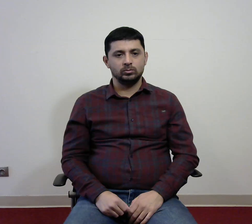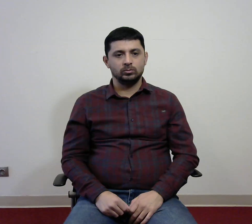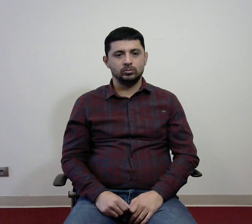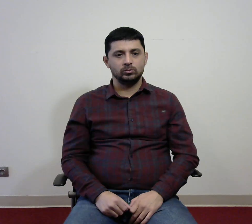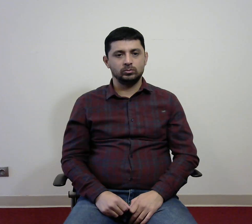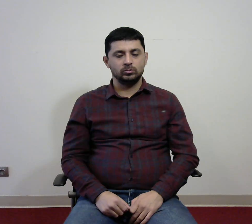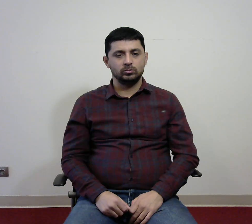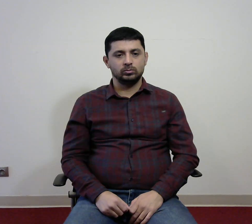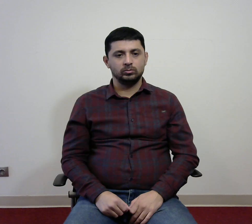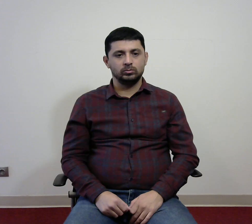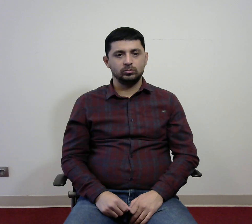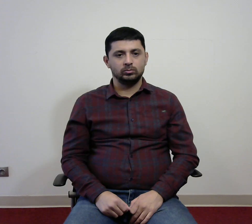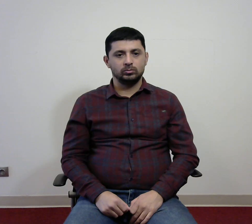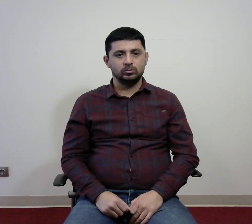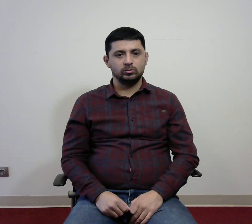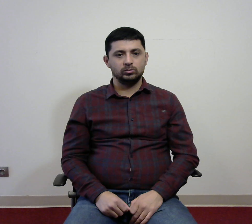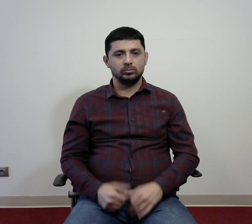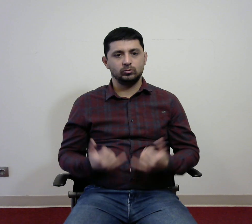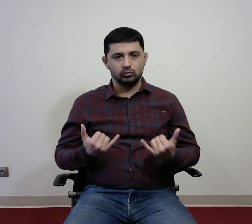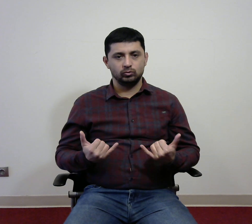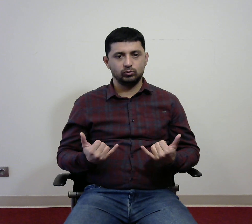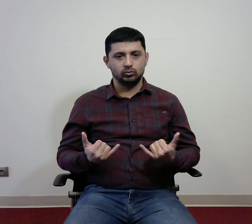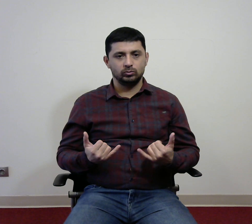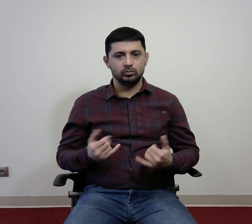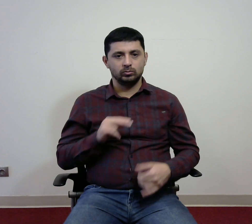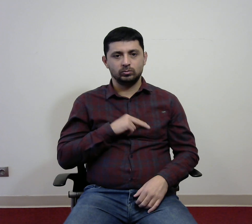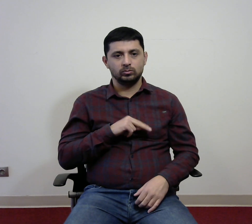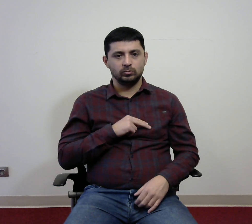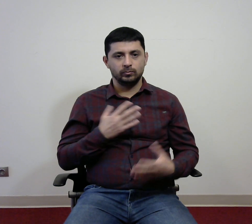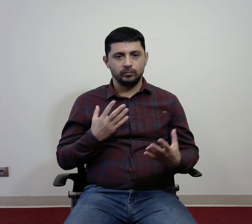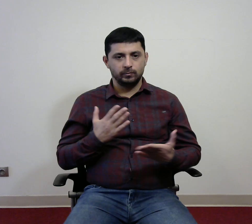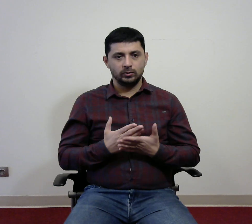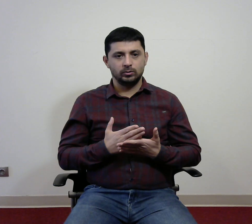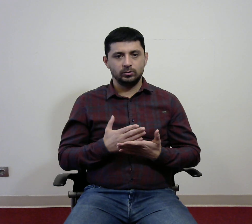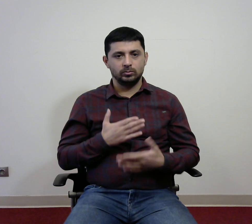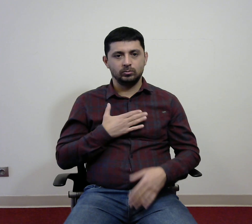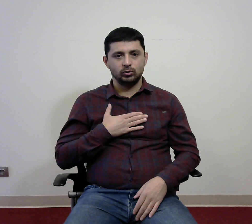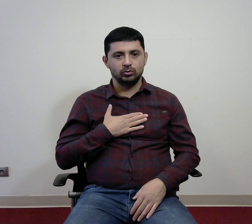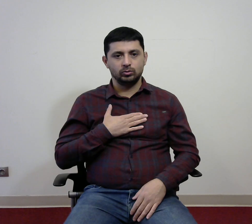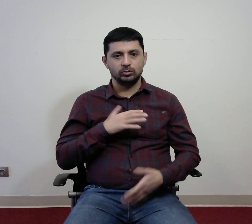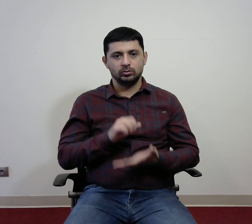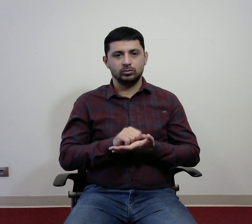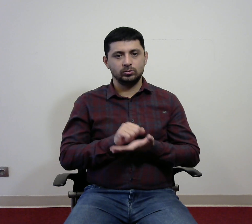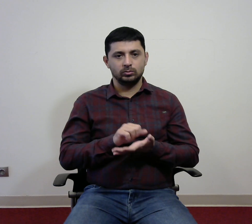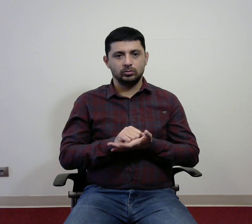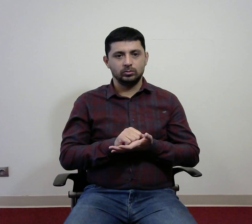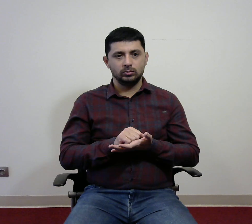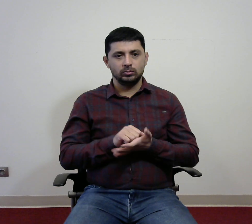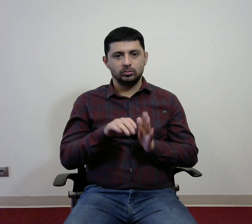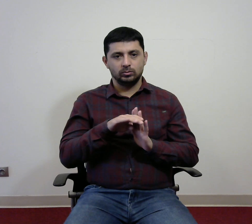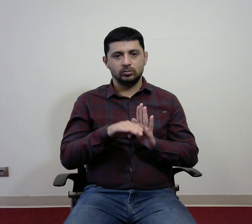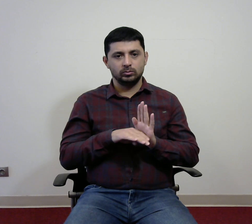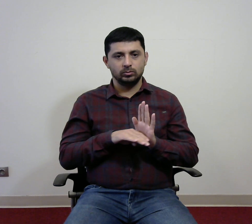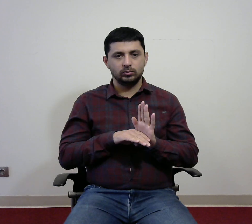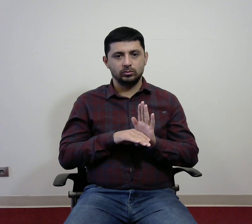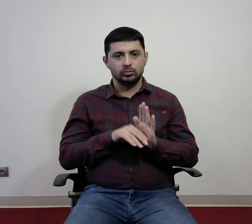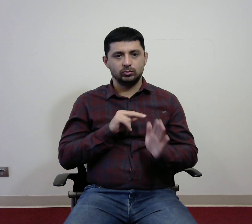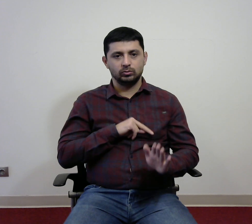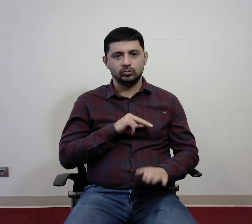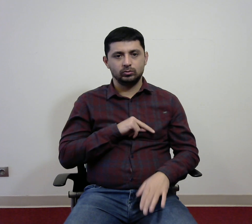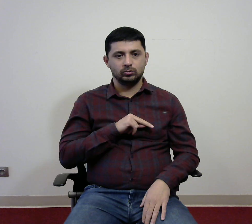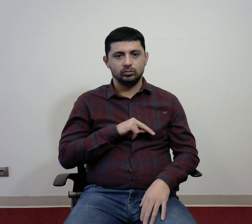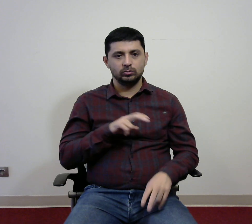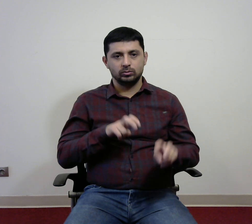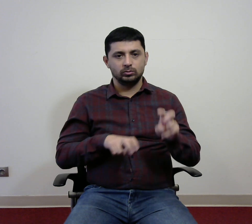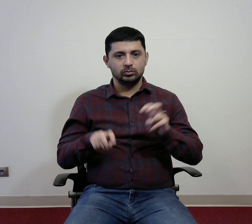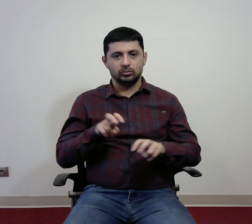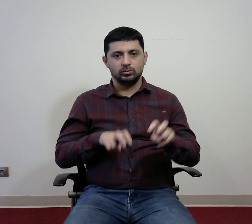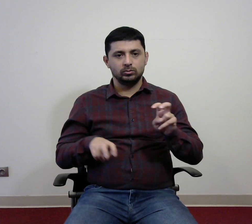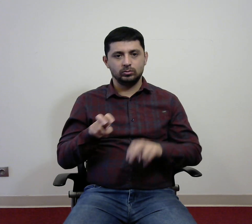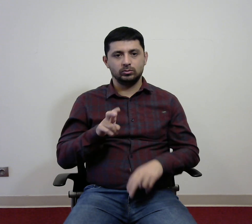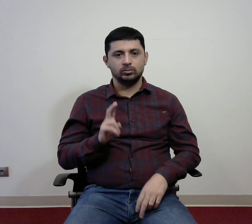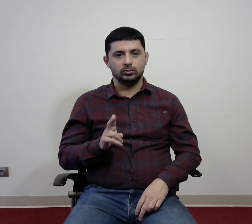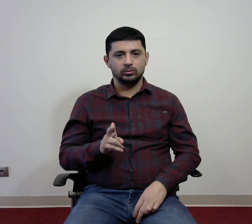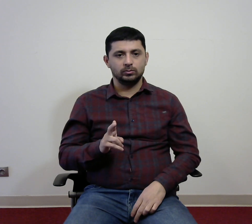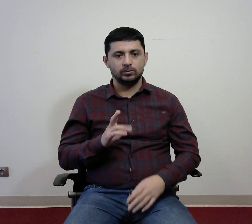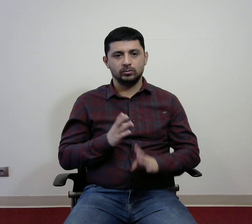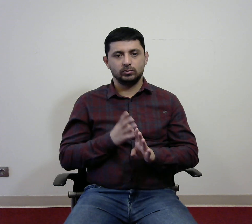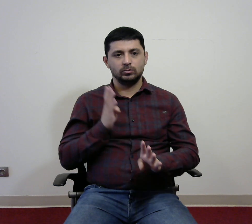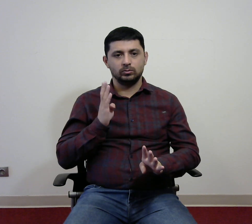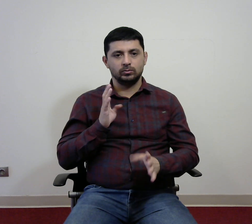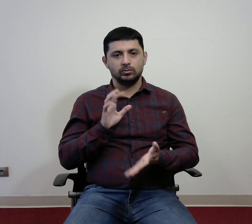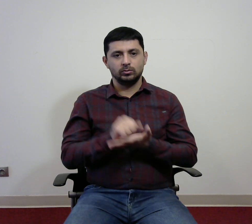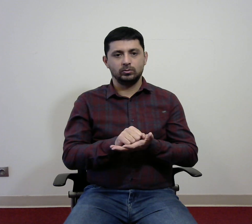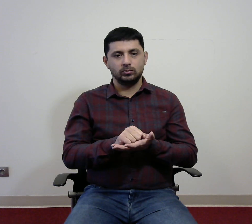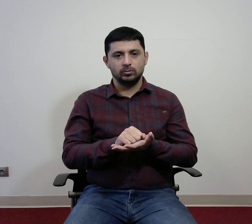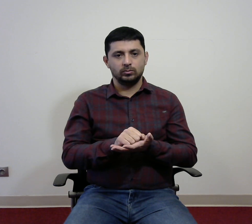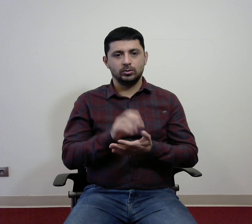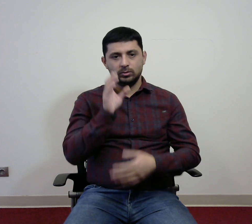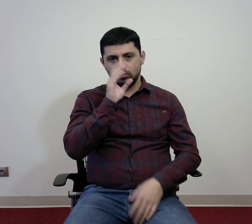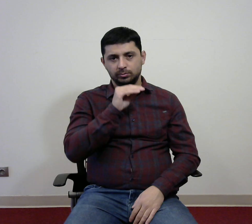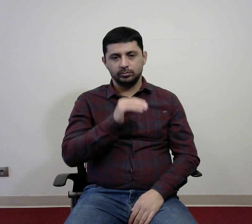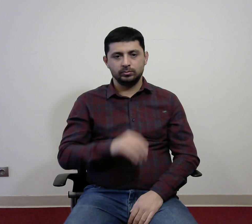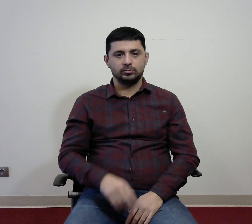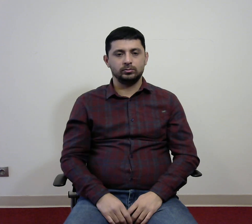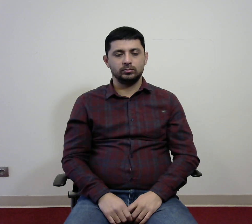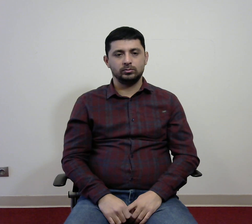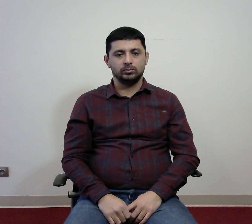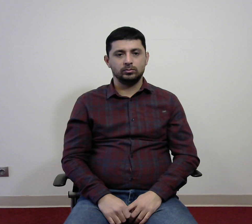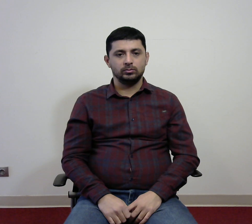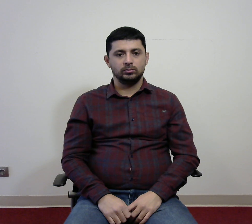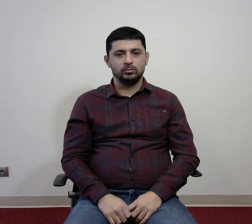İndi işim var, mən Məşğulluq sistemində iş axtaran kimi növbə tuta bilərəmmi?